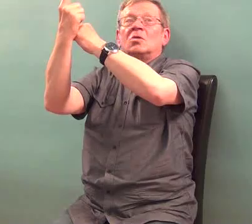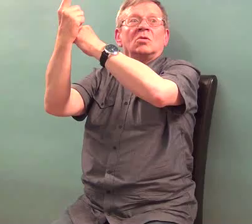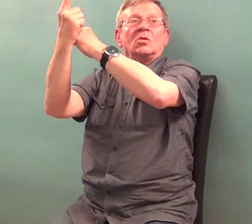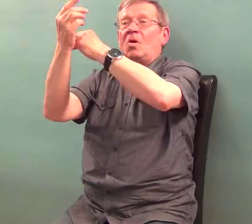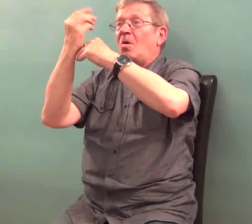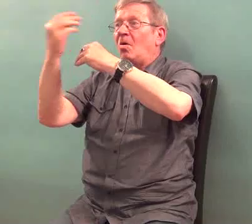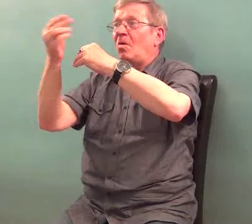Wspaniale.